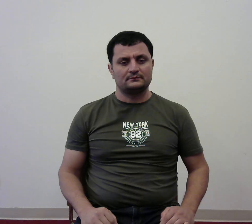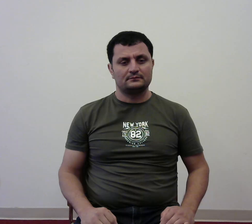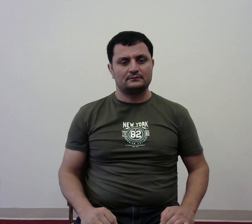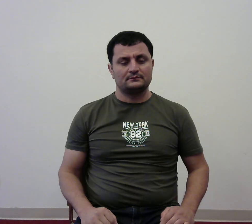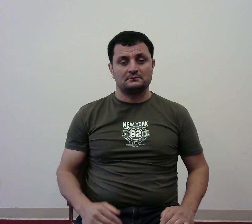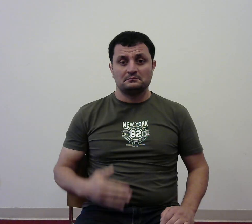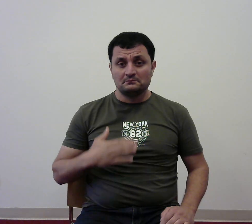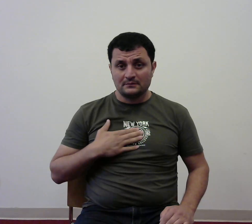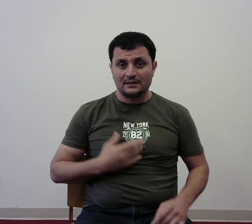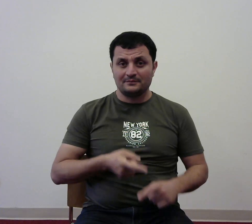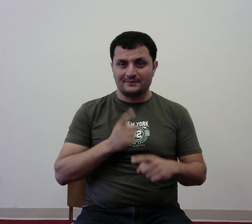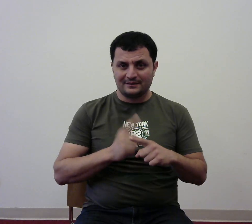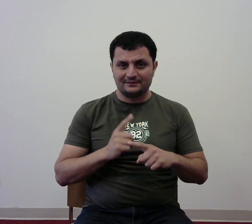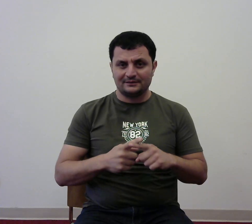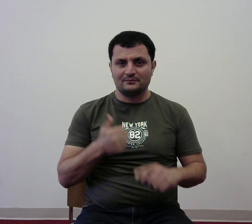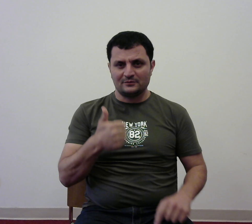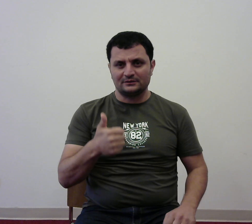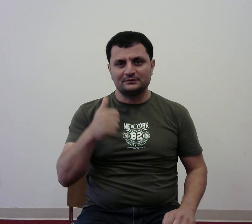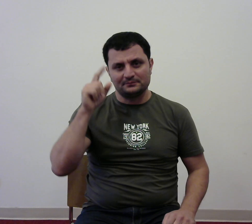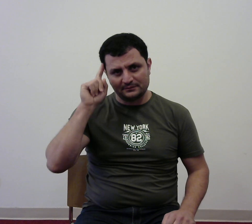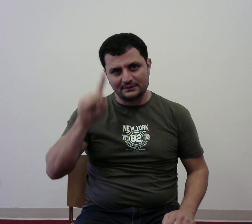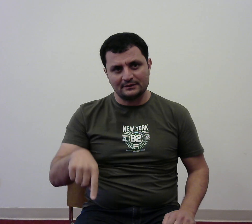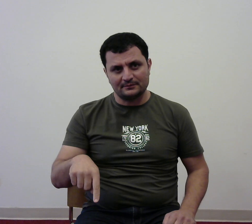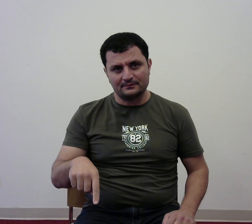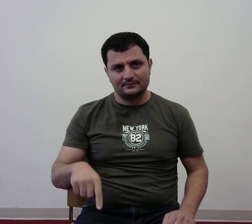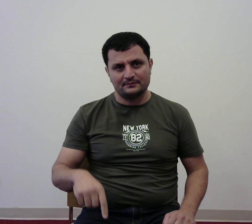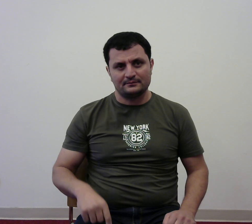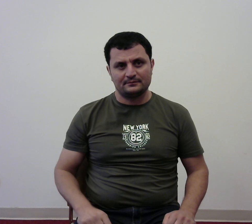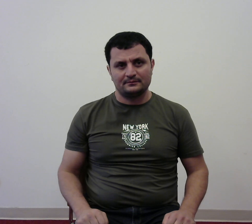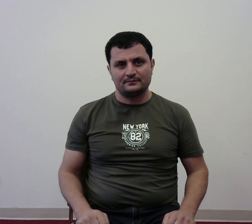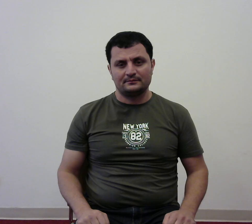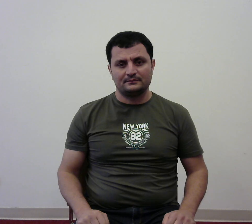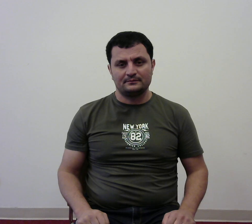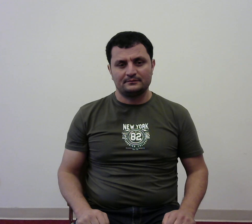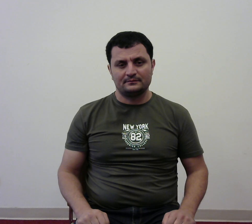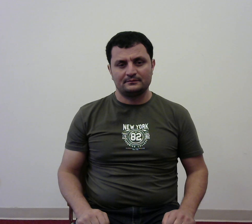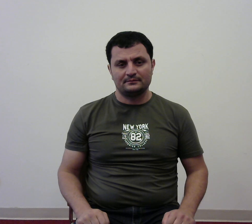Mən riyaziyyatı yaxşı bilirəm